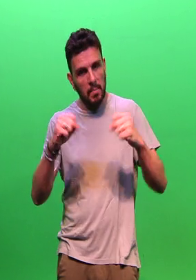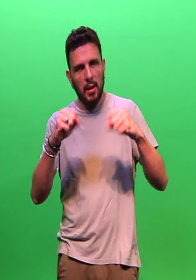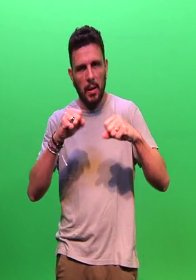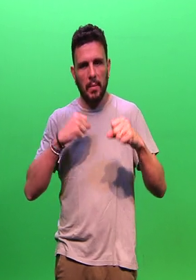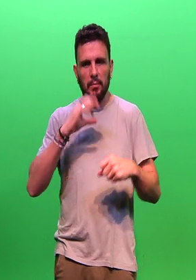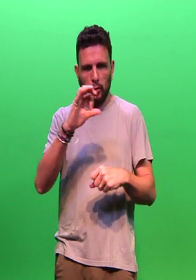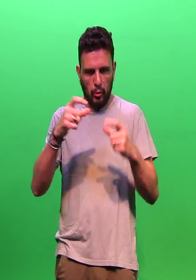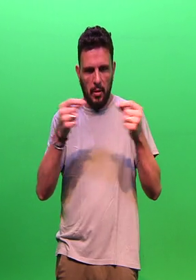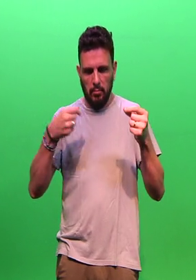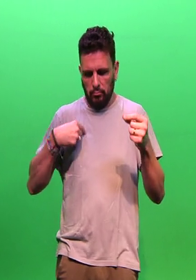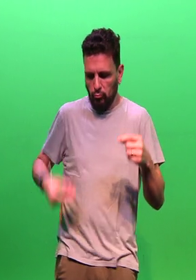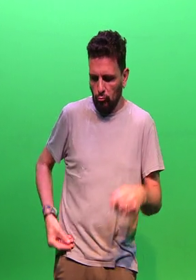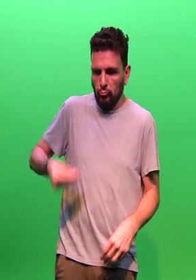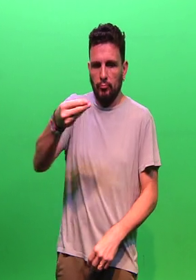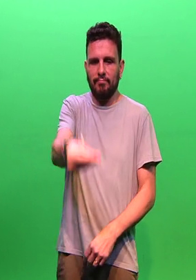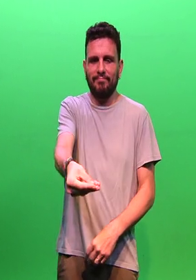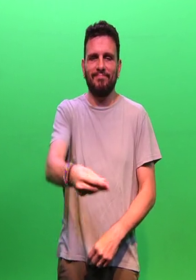D'acord, d'acord, et dono la targeta de la Seguretat Social.